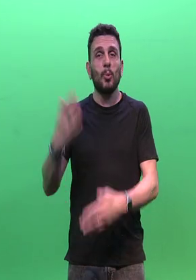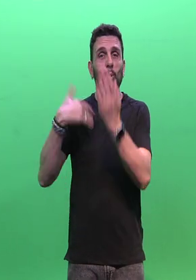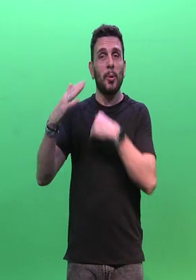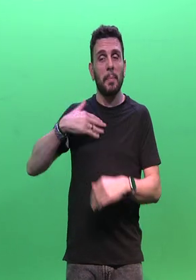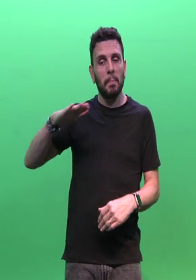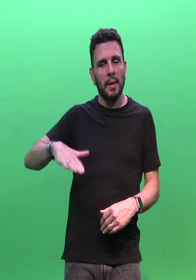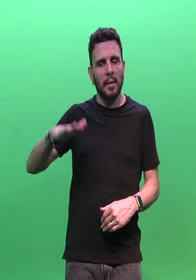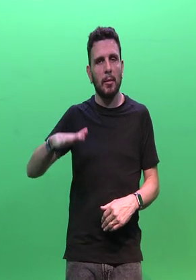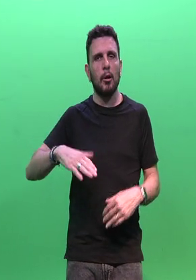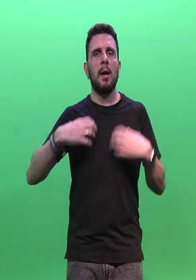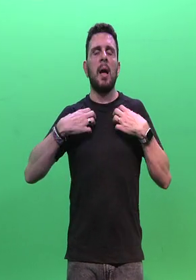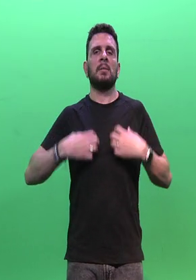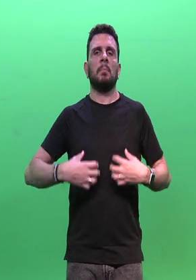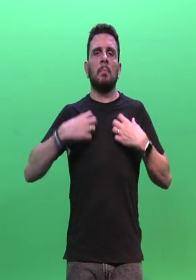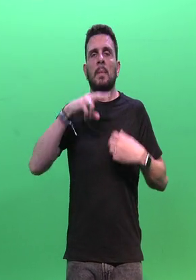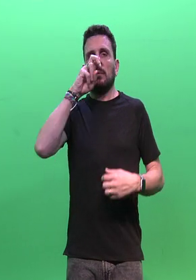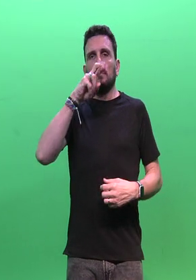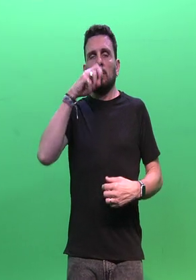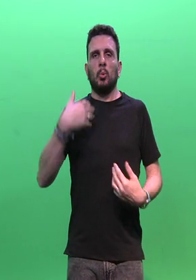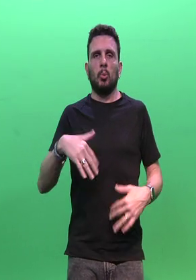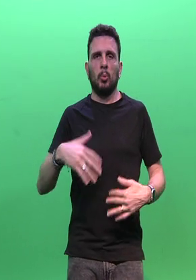Quan era petit tenia asma.